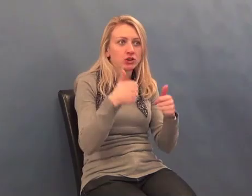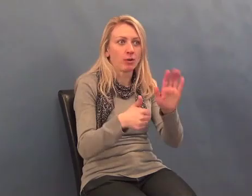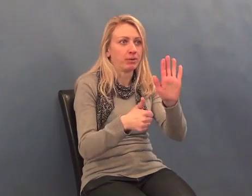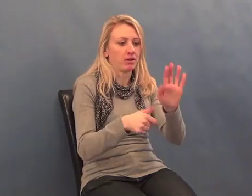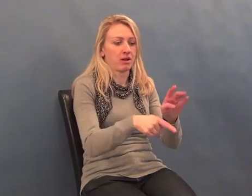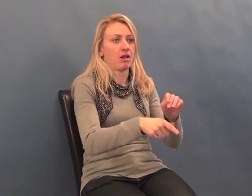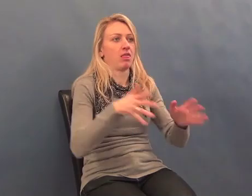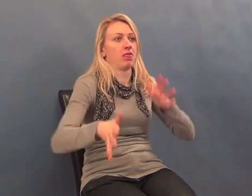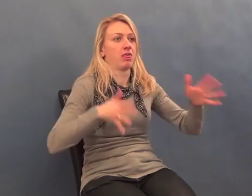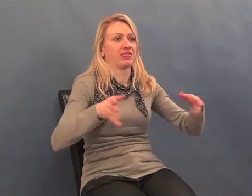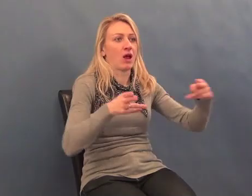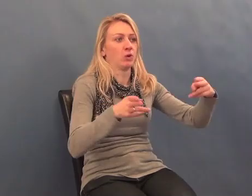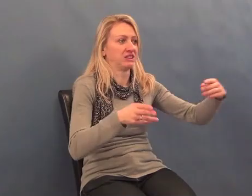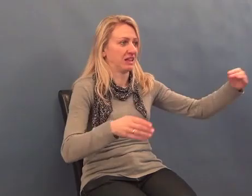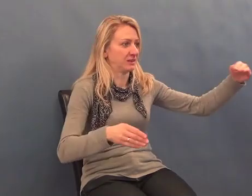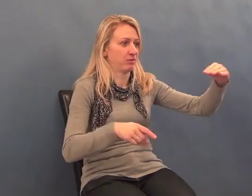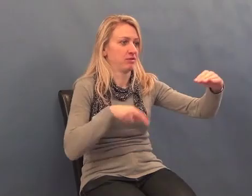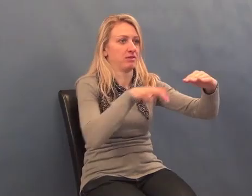A tam ktoś wbiega na ulicę, nadjeżdża samochód, ktoś wpada pod niego.